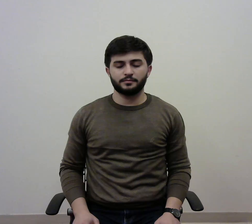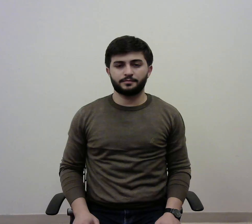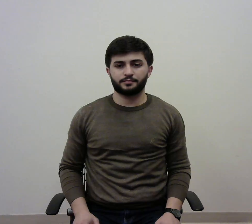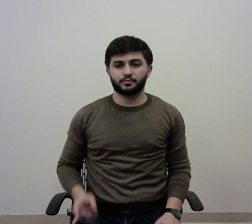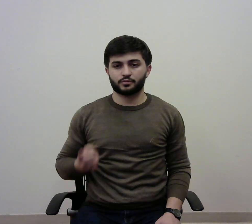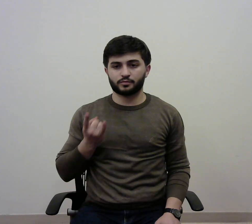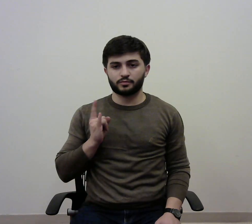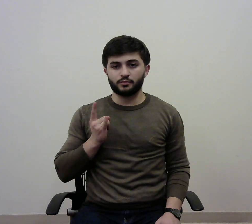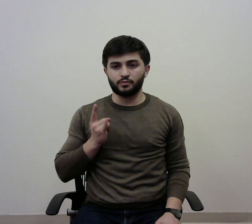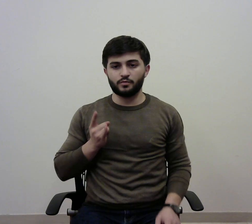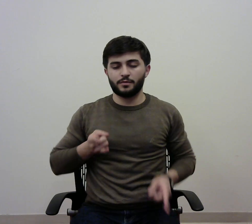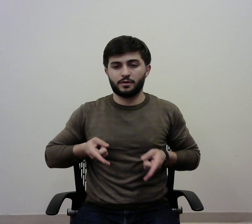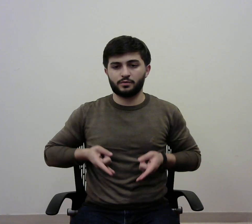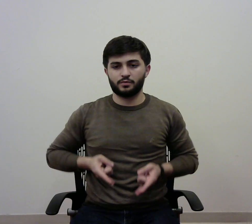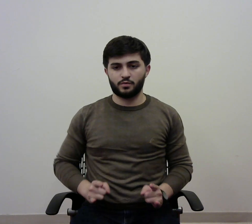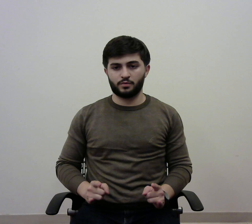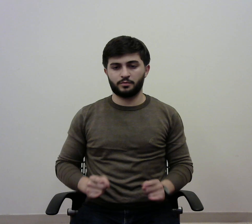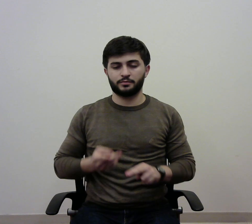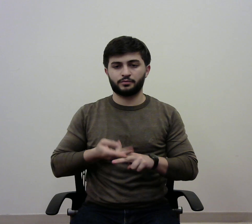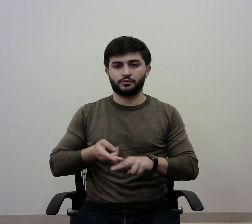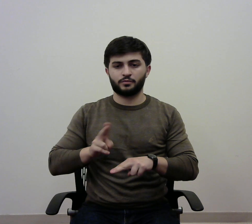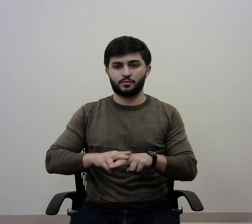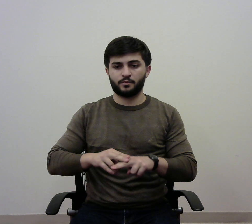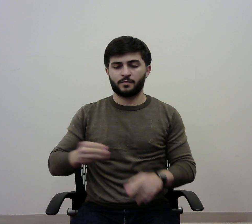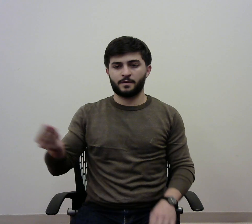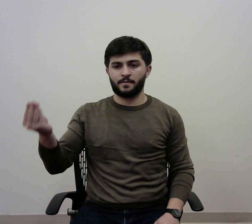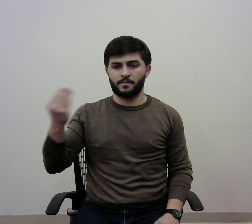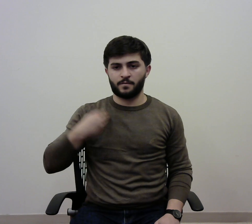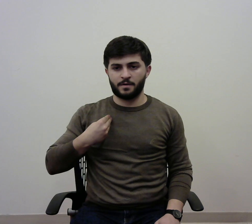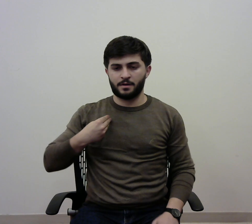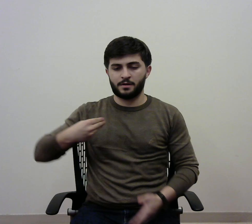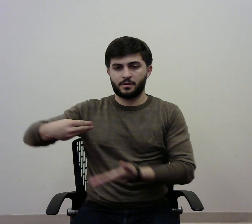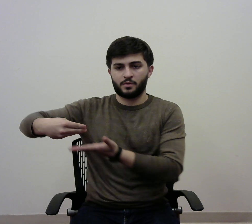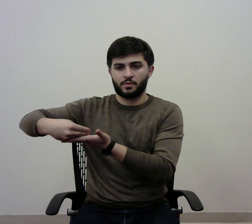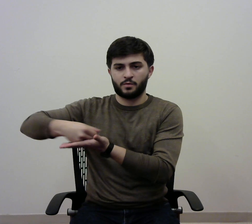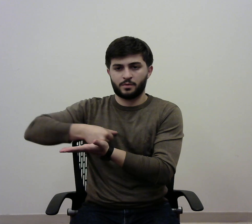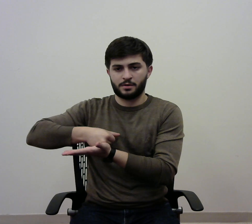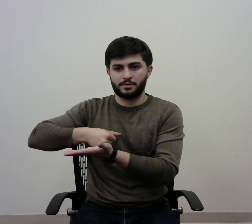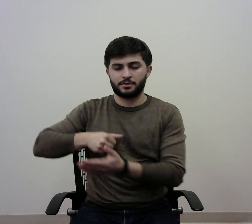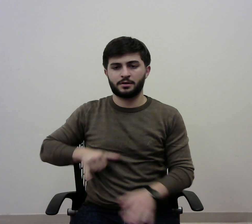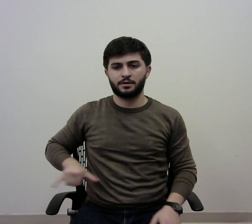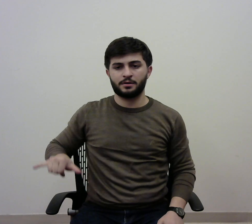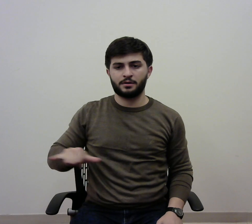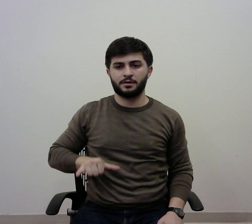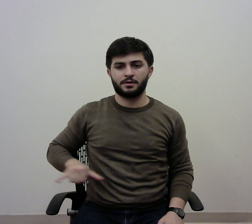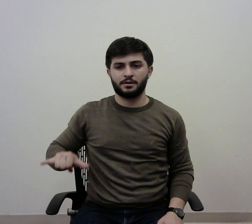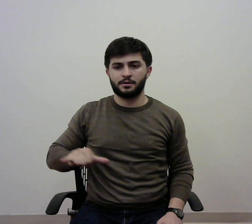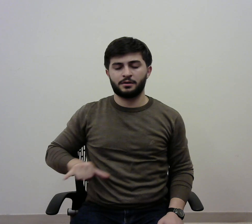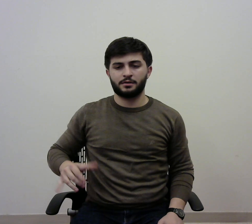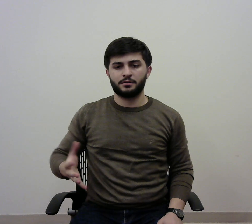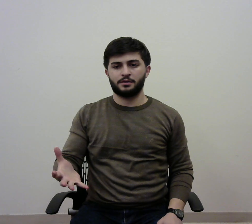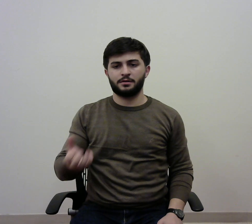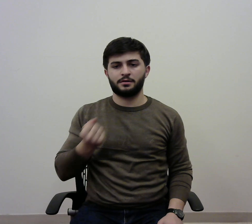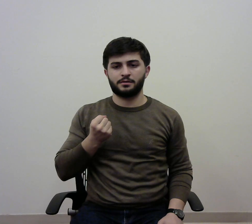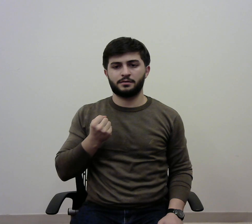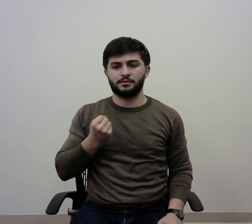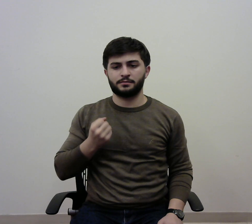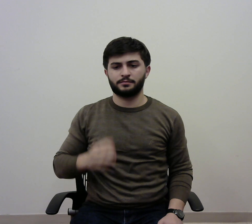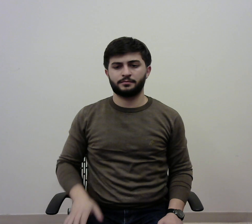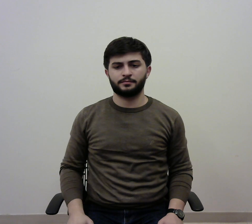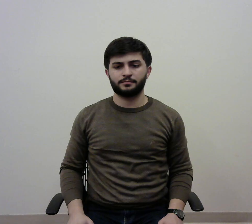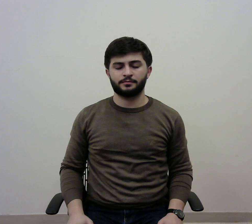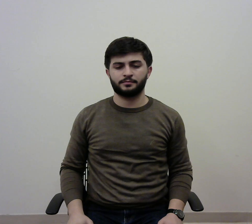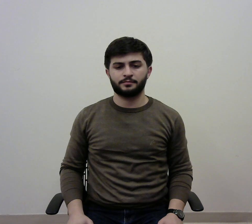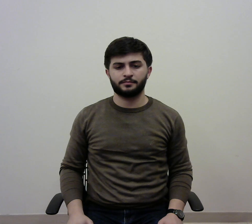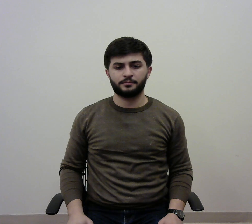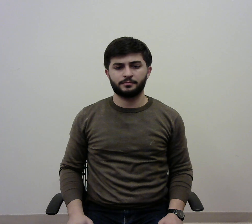Uşağın doğulmasına görə verilən ödəniş hardan alınır?